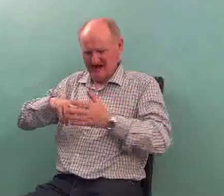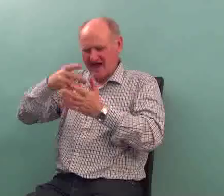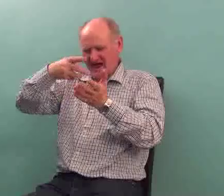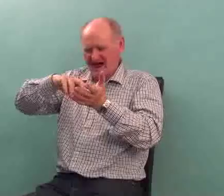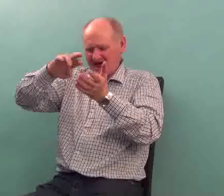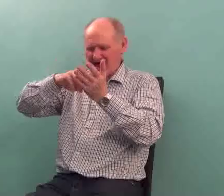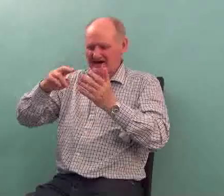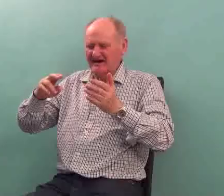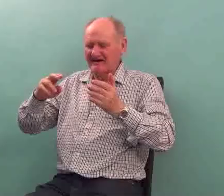Skacze.